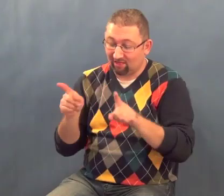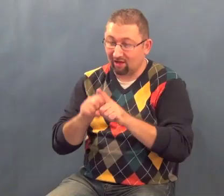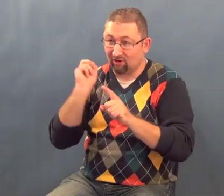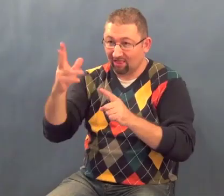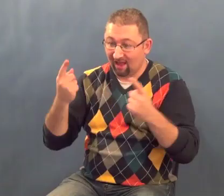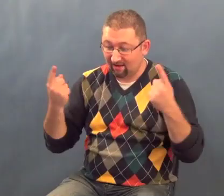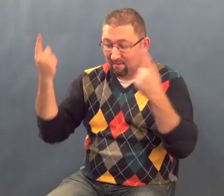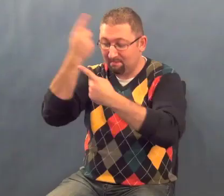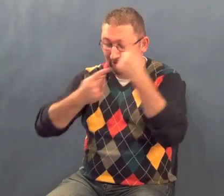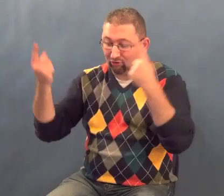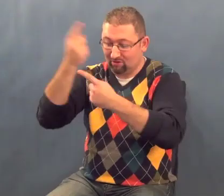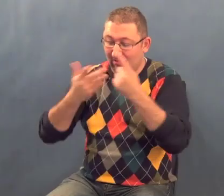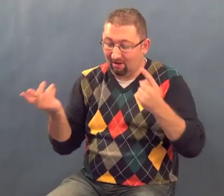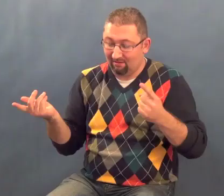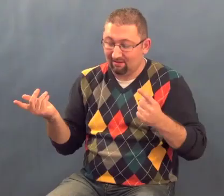Ja też tak myślę.